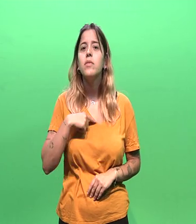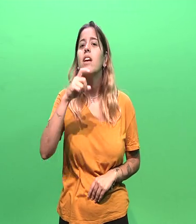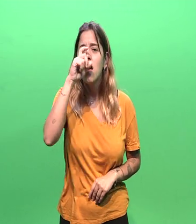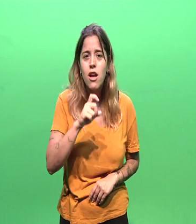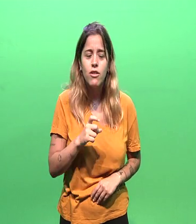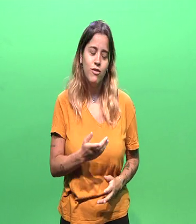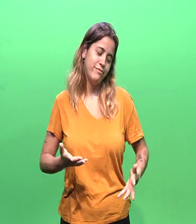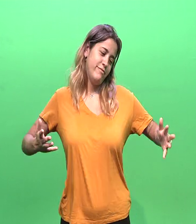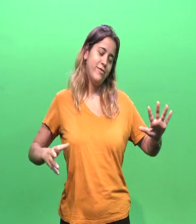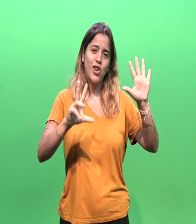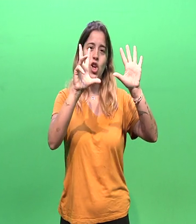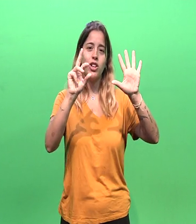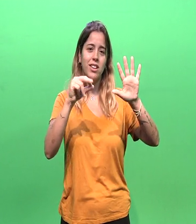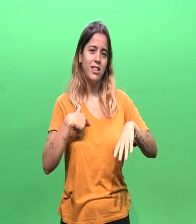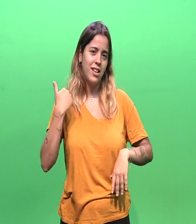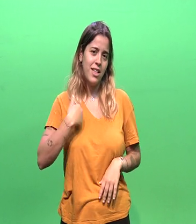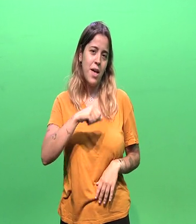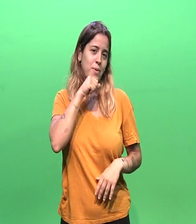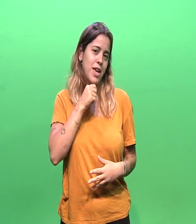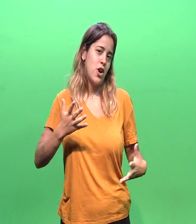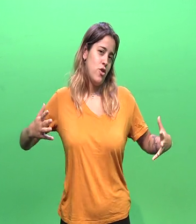Quants anys tinc? Vuitanta, ja soc vella.